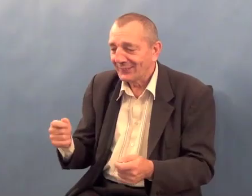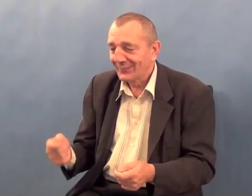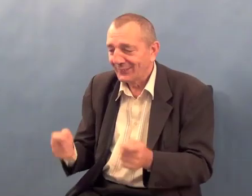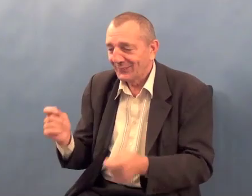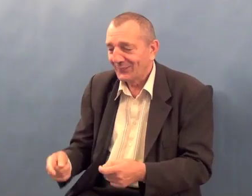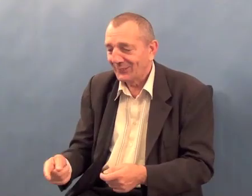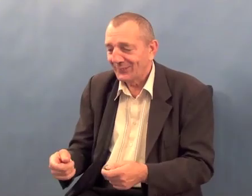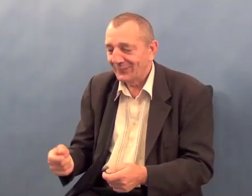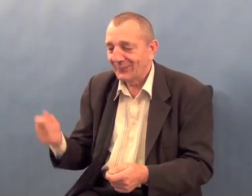Gra.